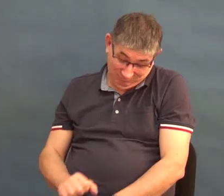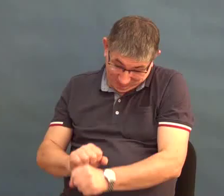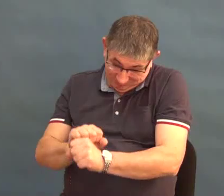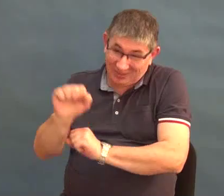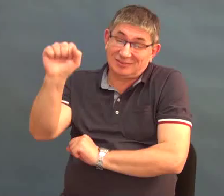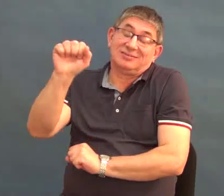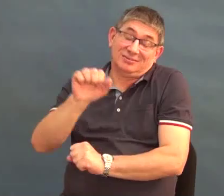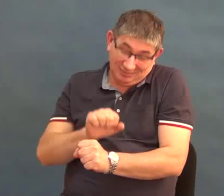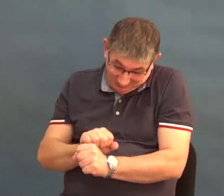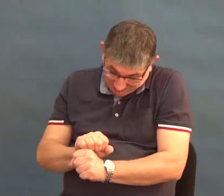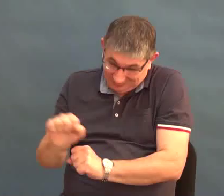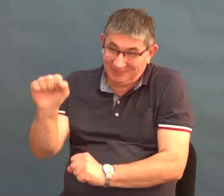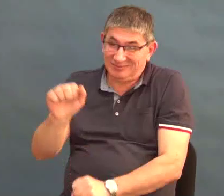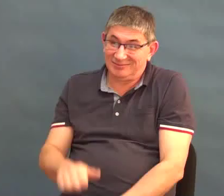Jest, jest.